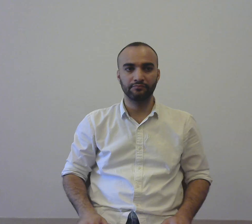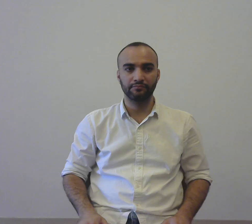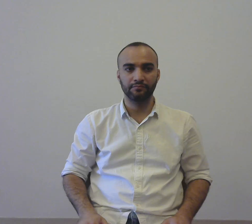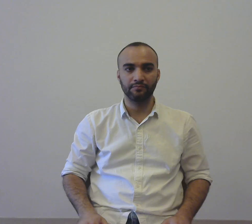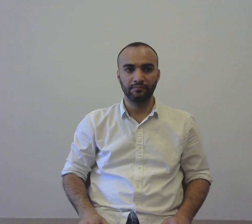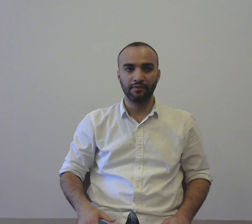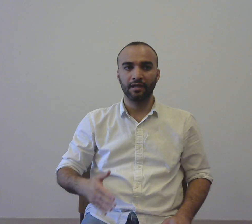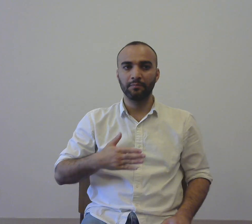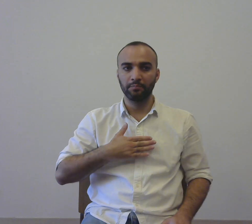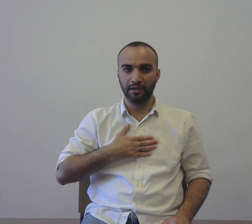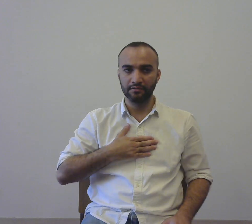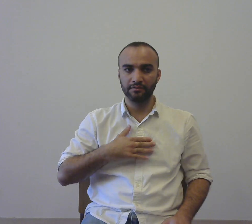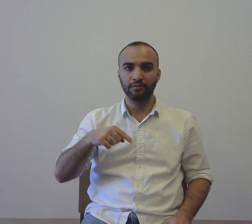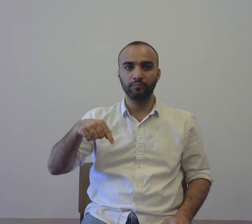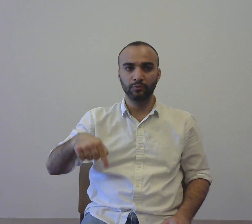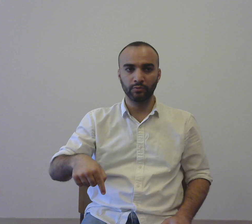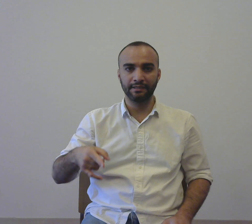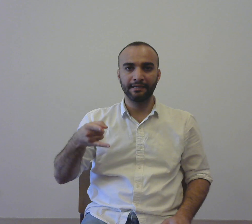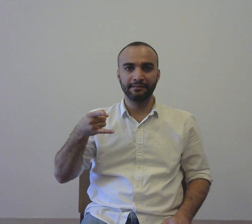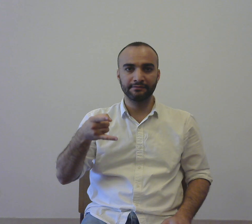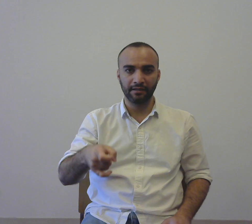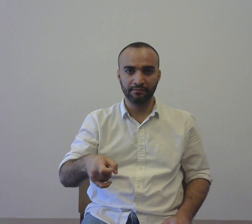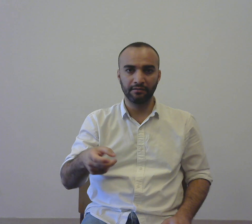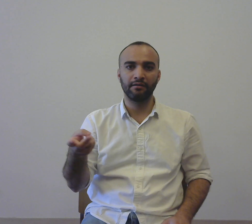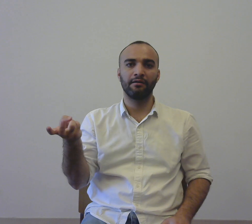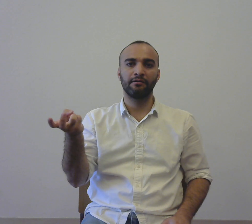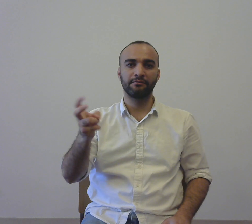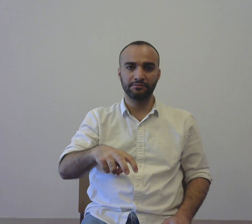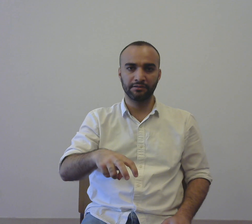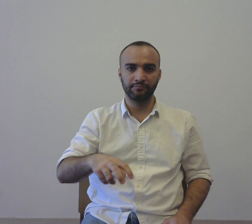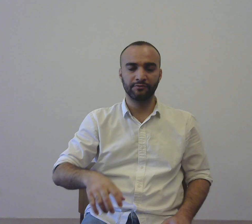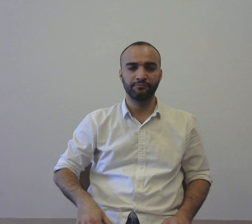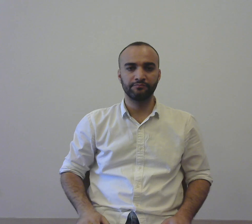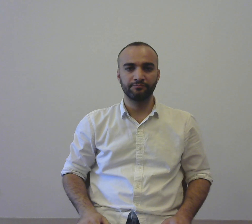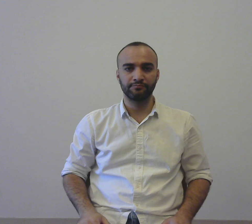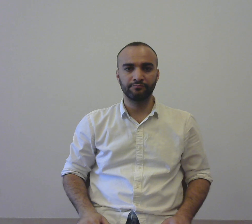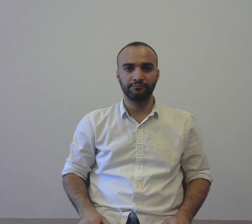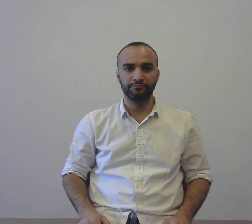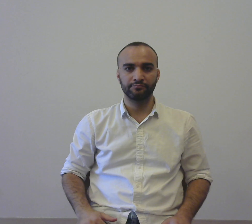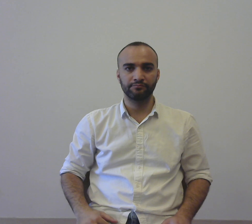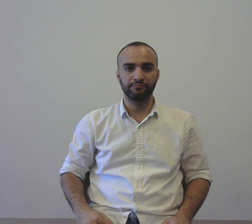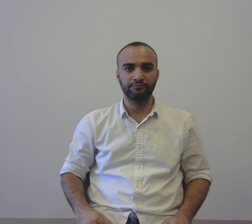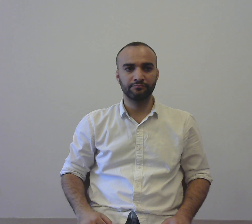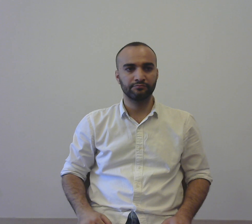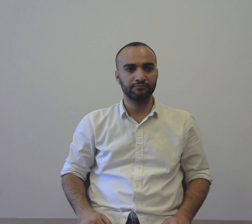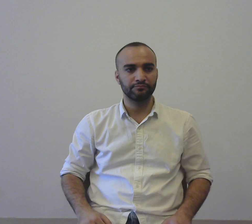Mən bura taksidə gəldim